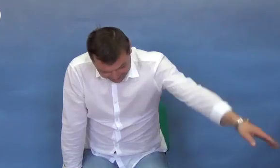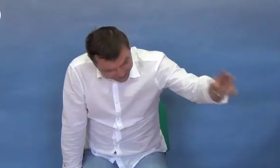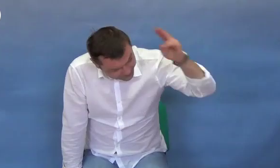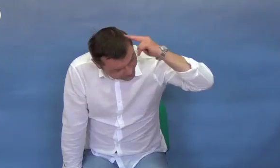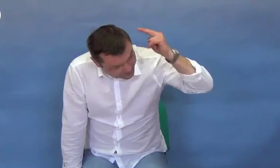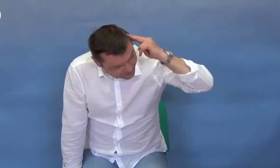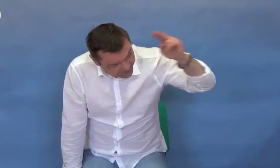Rozumiem.